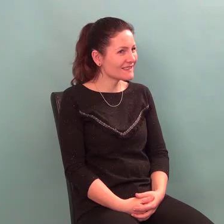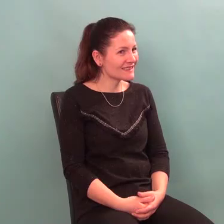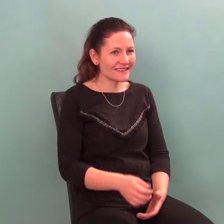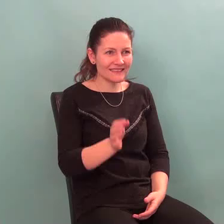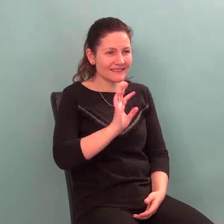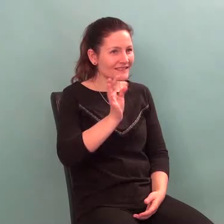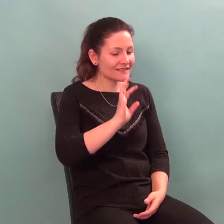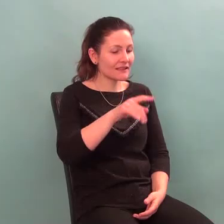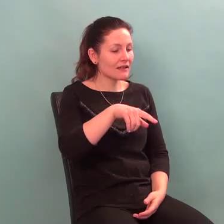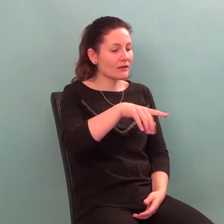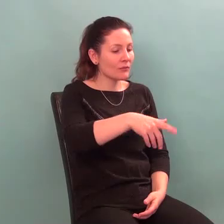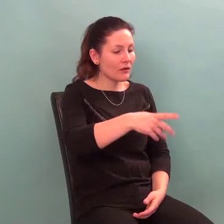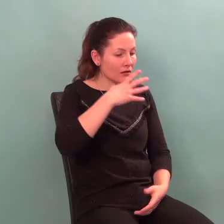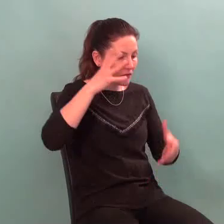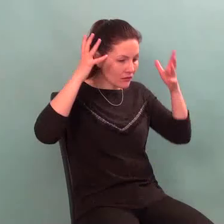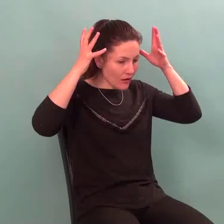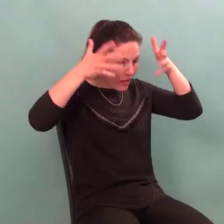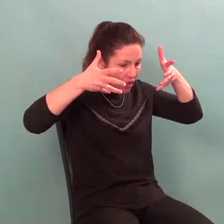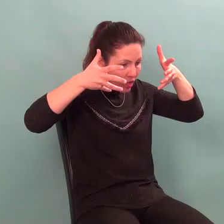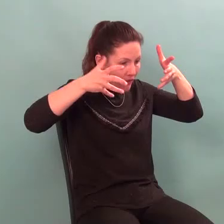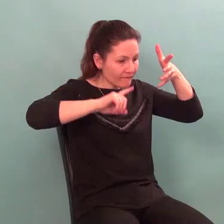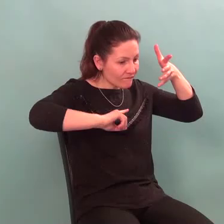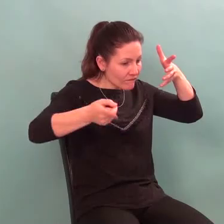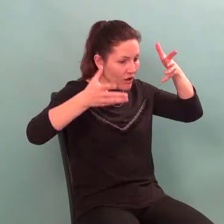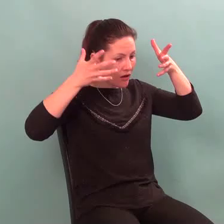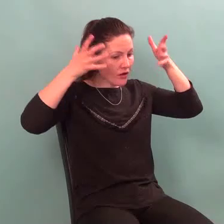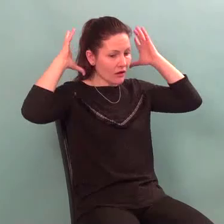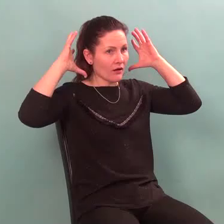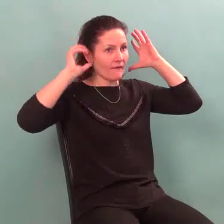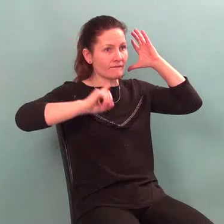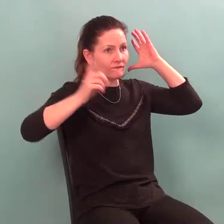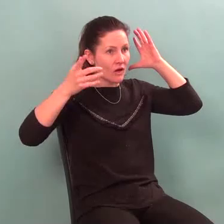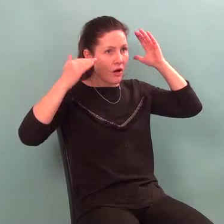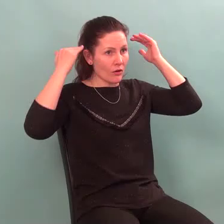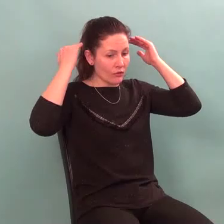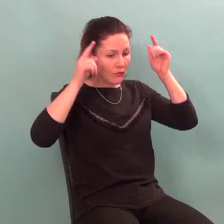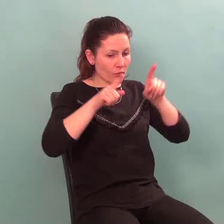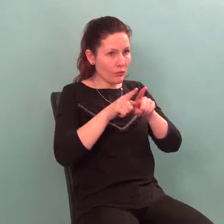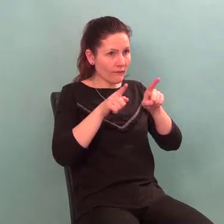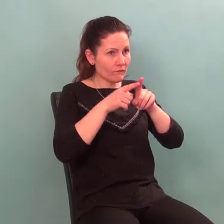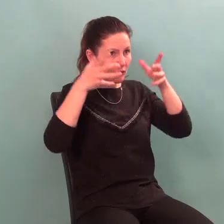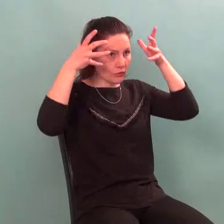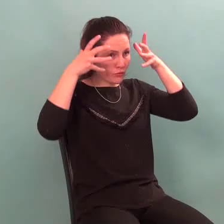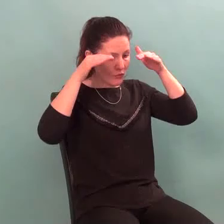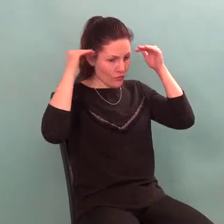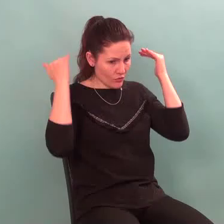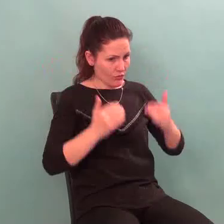Nie, tu chodzi o to, że nie wolno mieć krzywo założony kask, ani za nisko ani za wysoko, tylko równo i prosto.